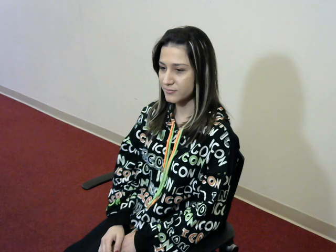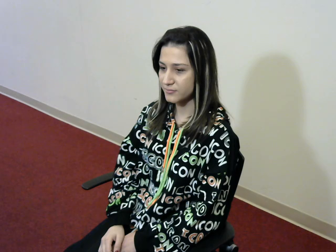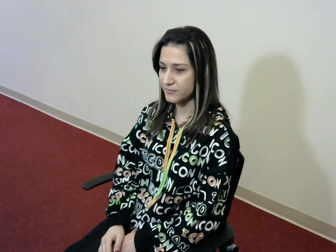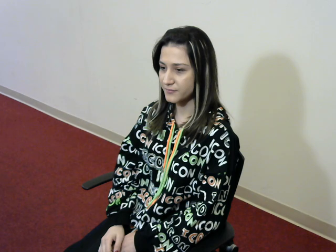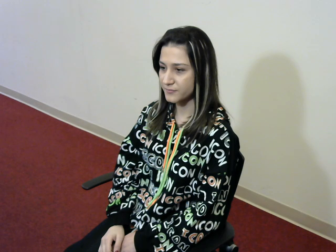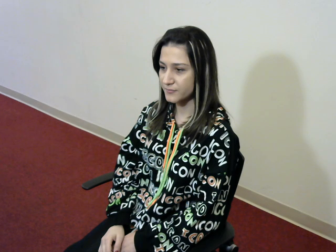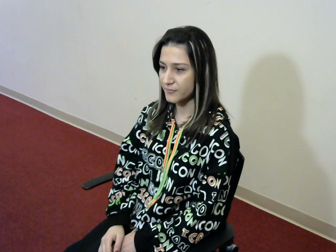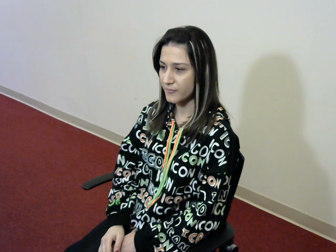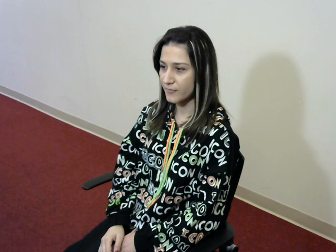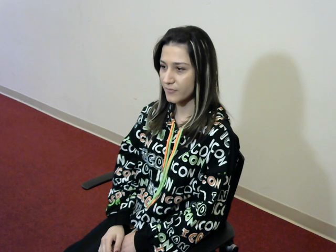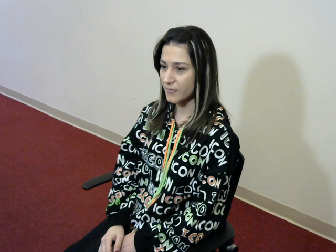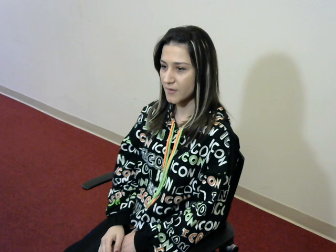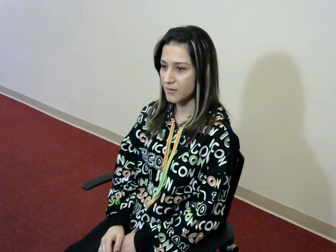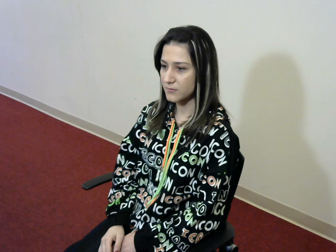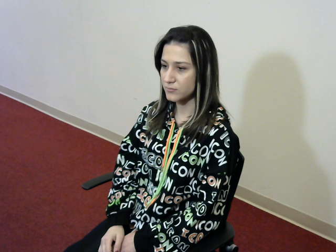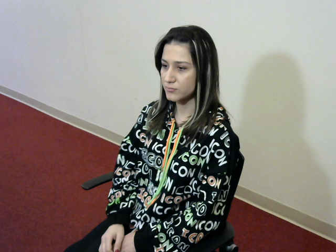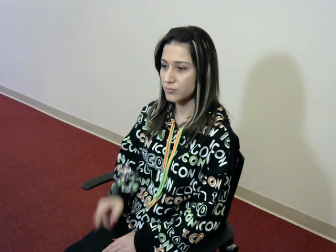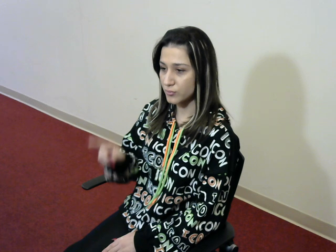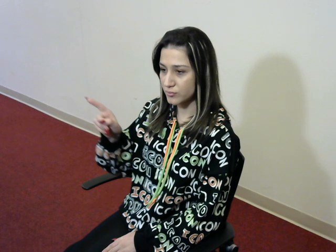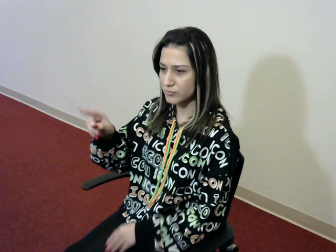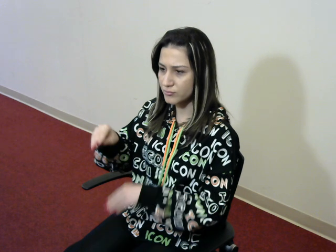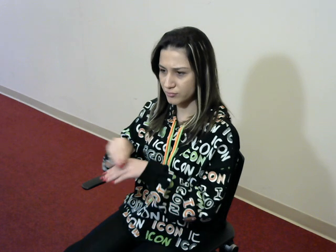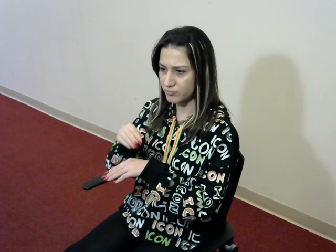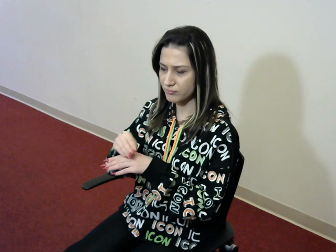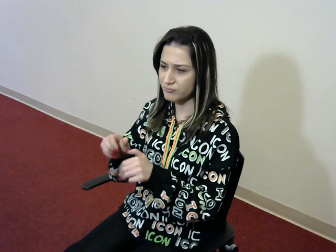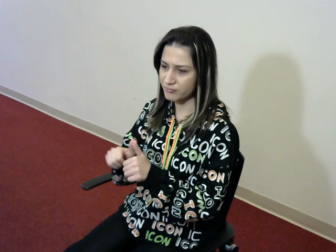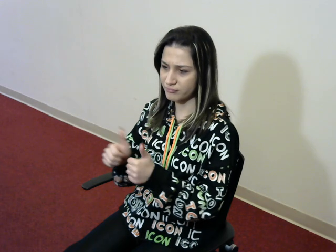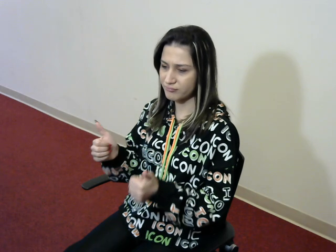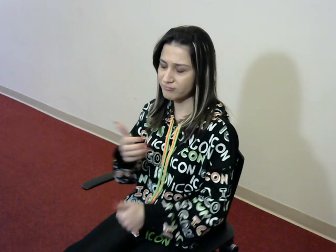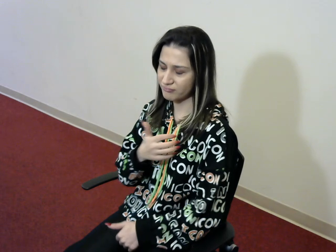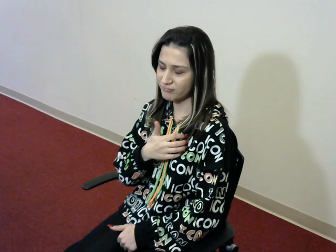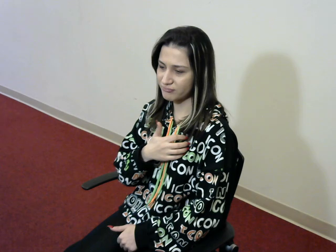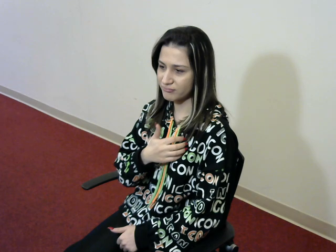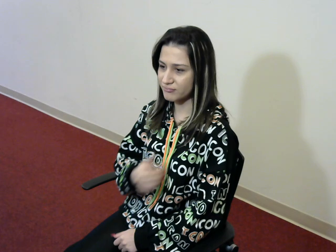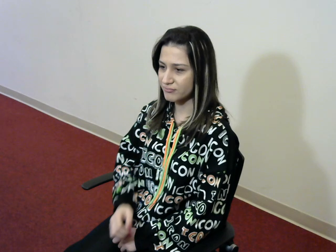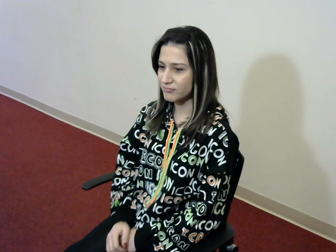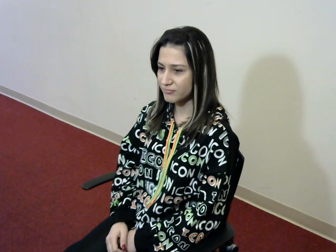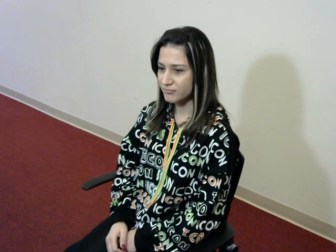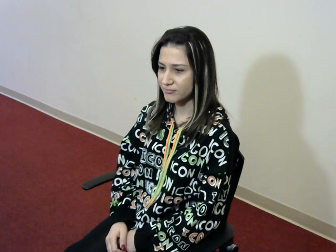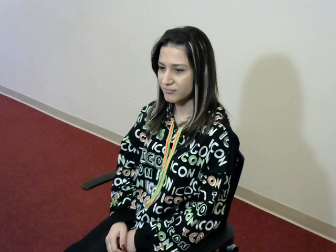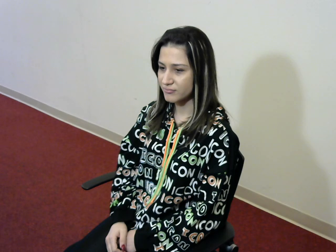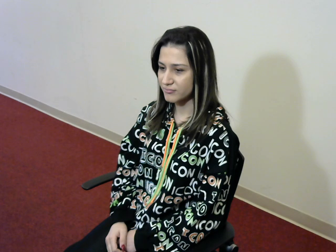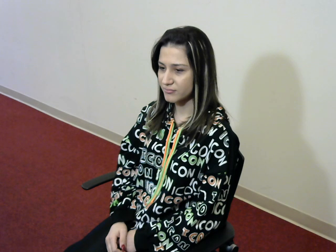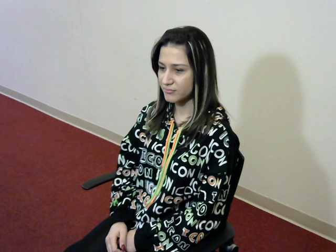O həyat yoldaşından ayrılmaq istəyir